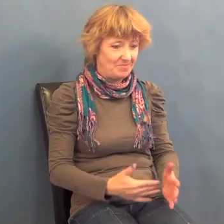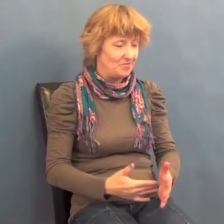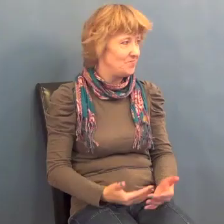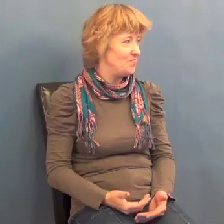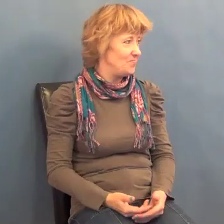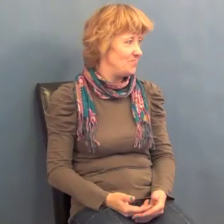Stop.